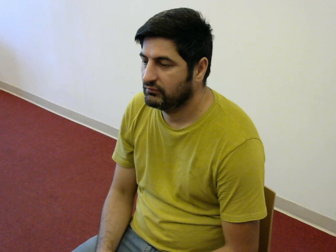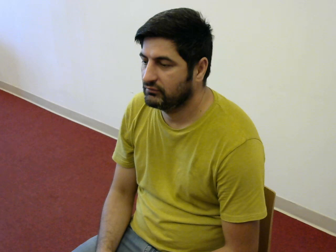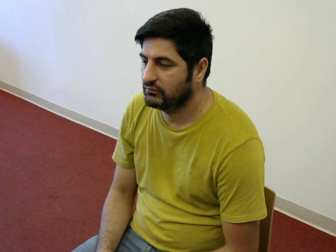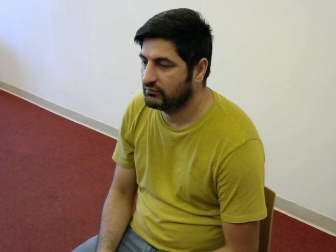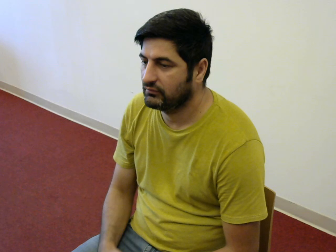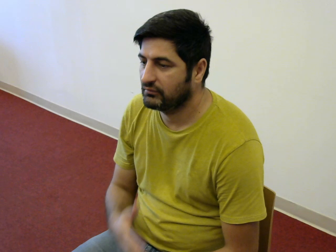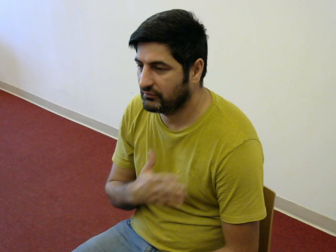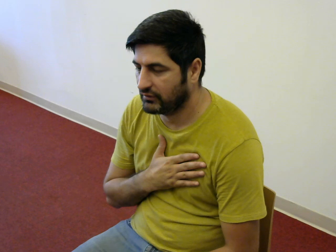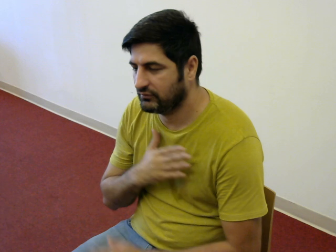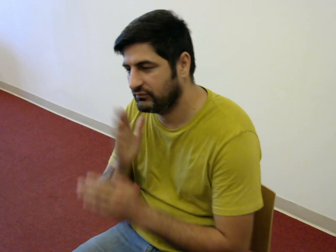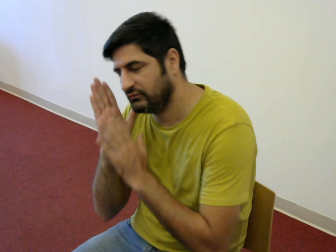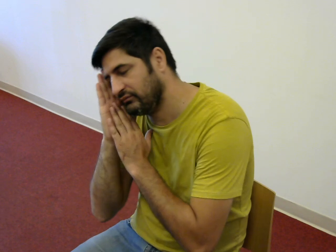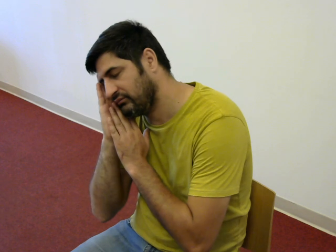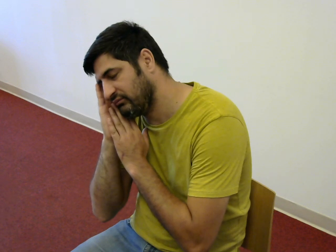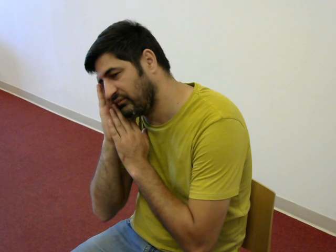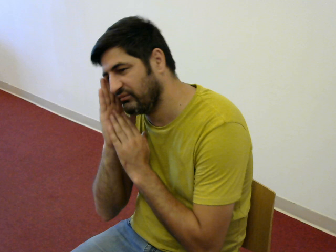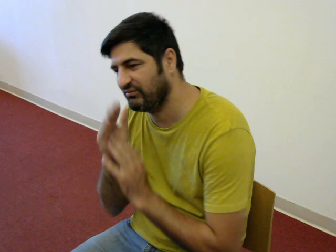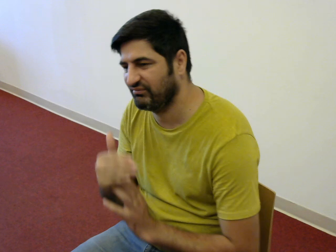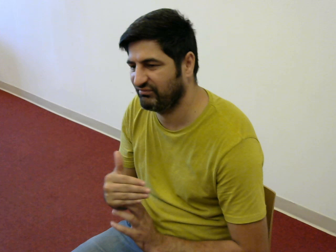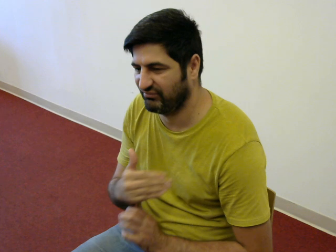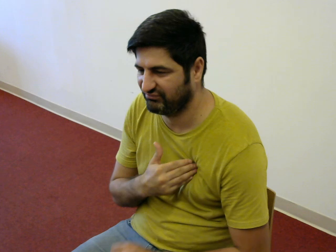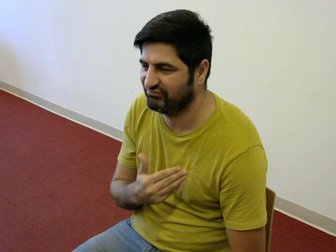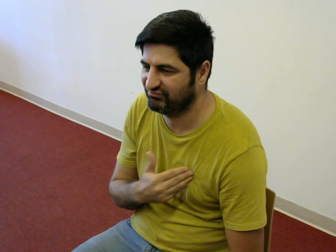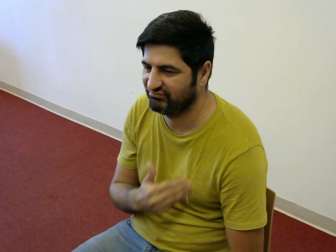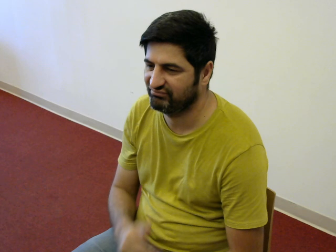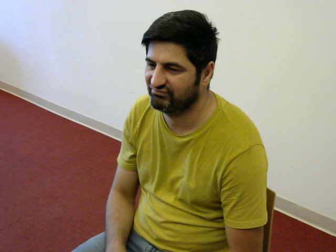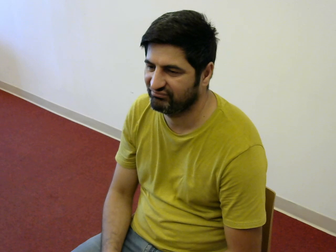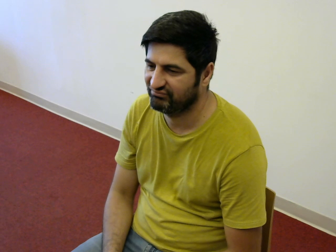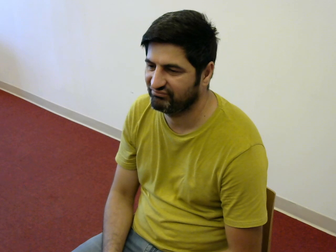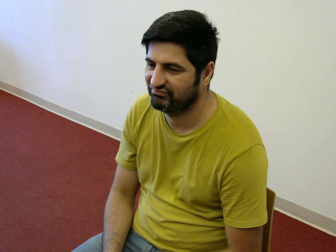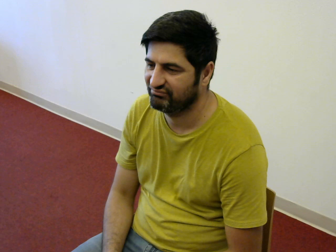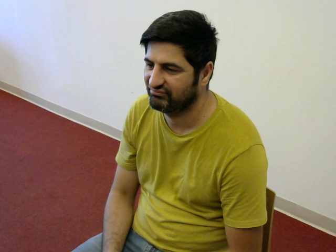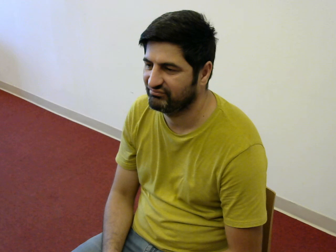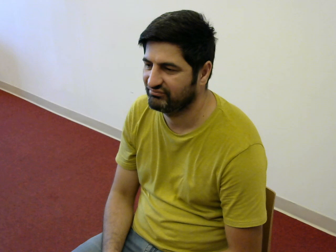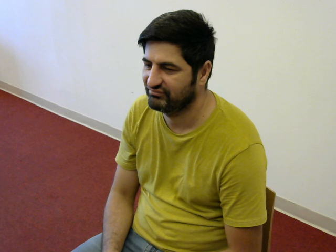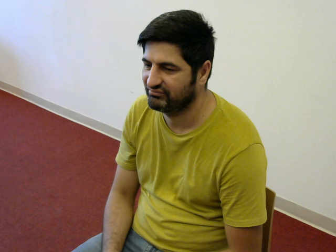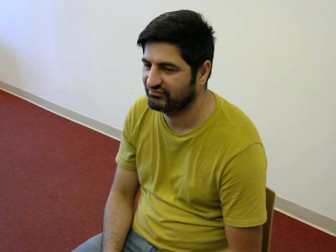Mən yatmaq istəyirəm